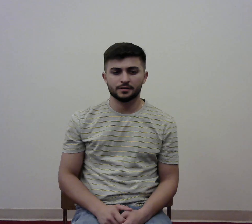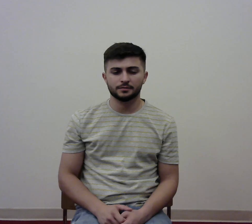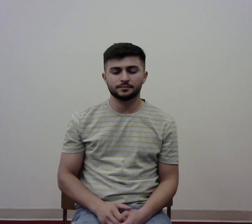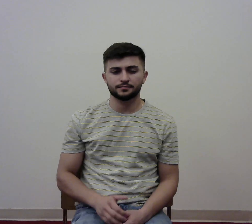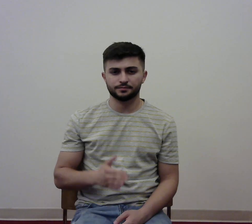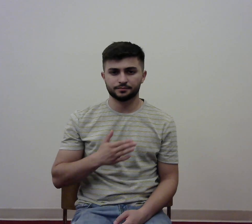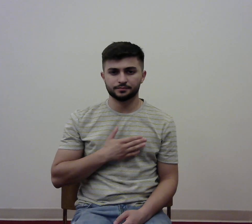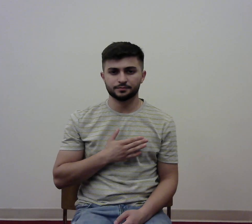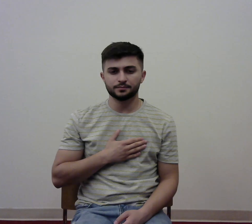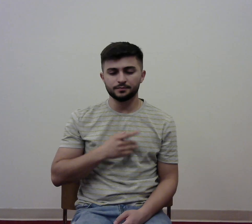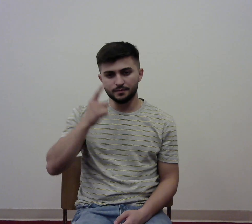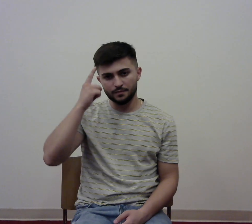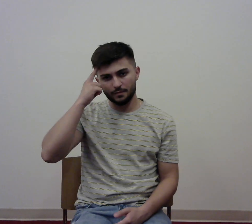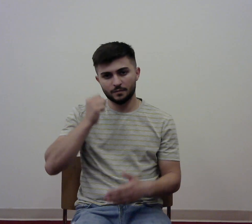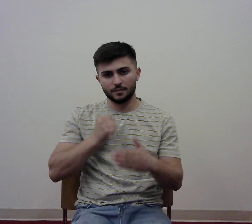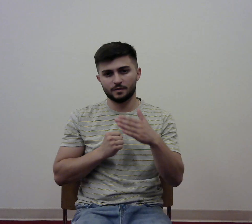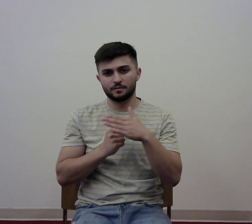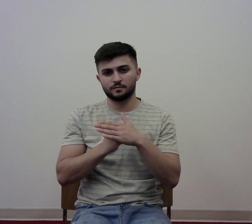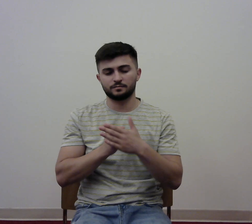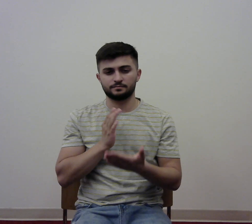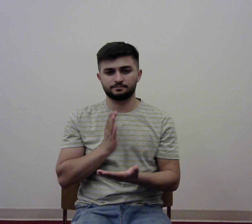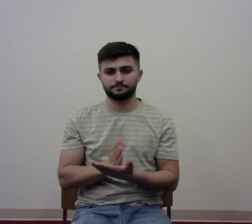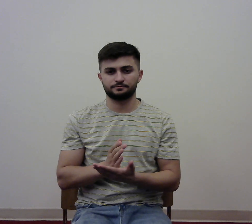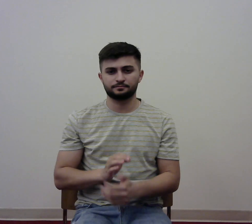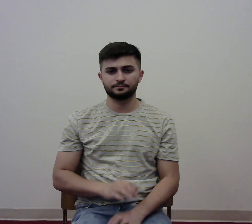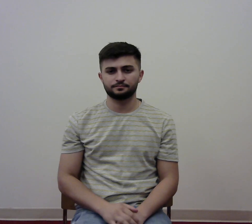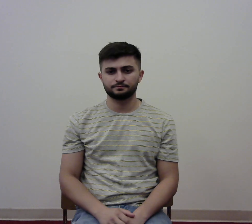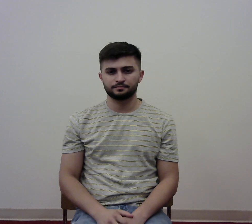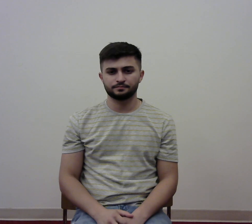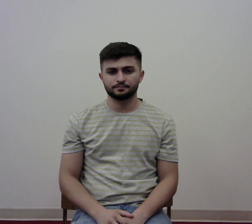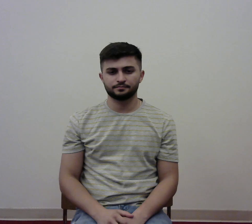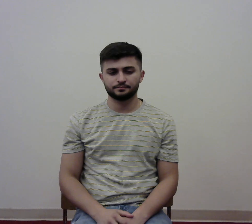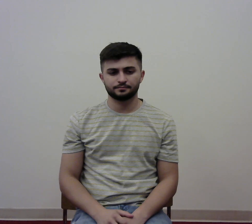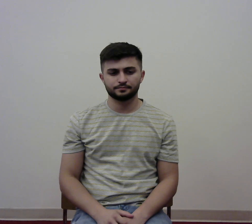Mənim qan təzyiqim var